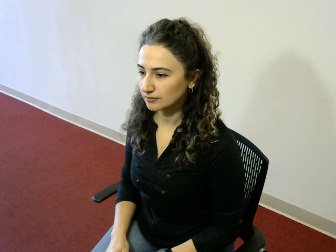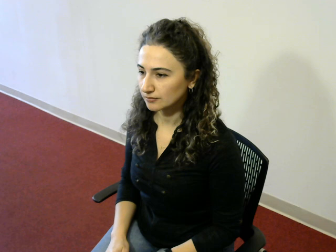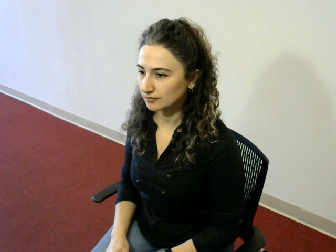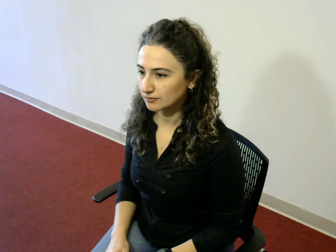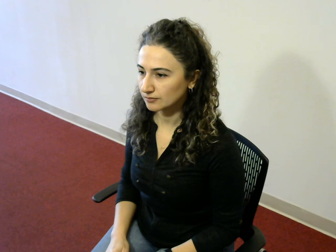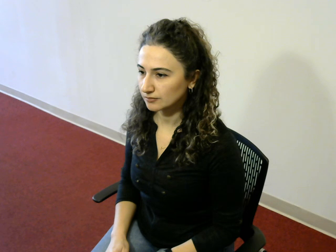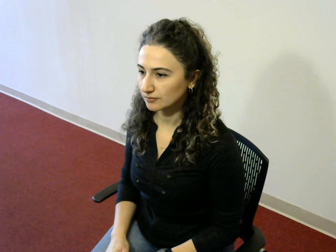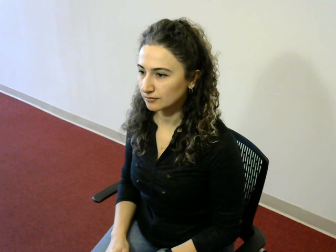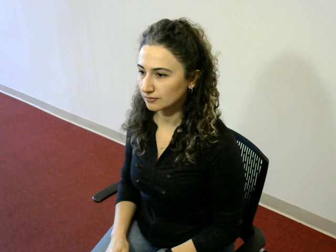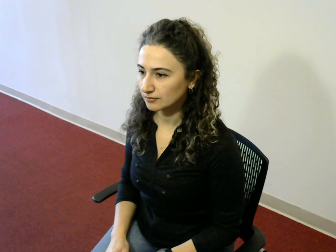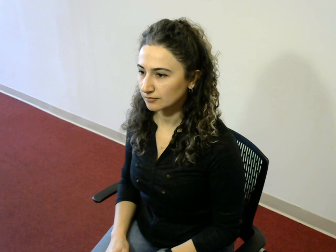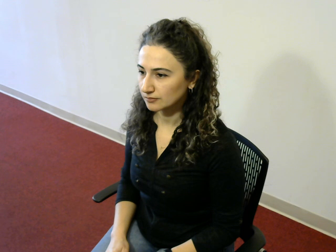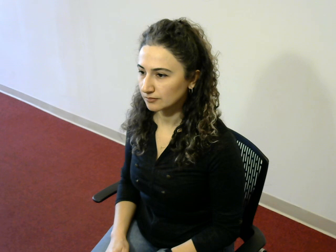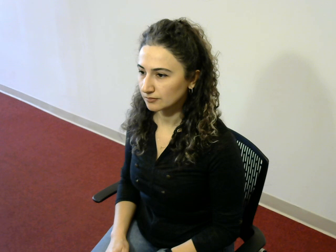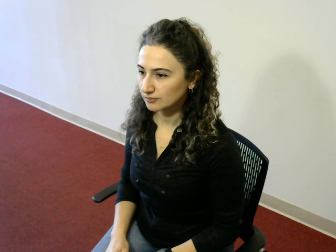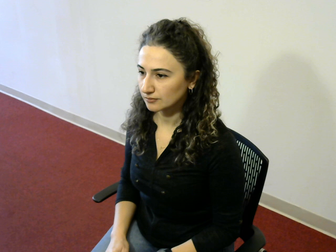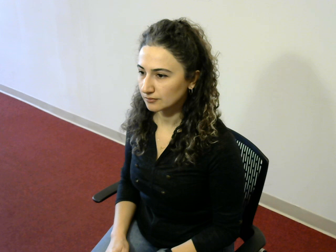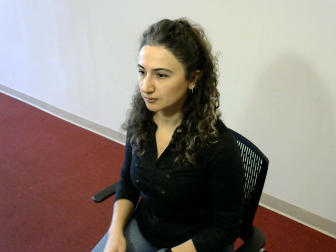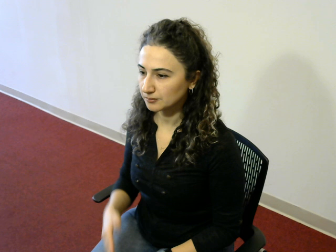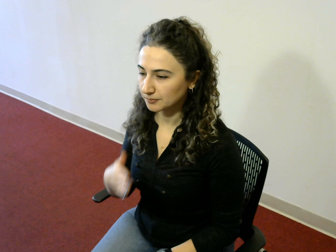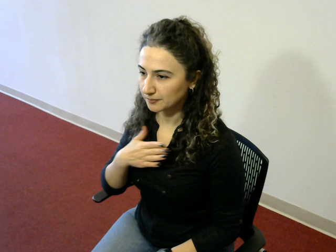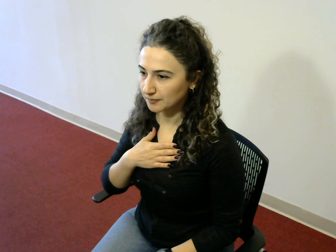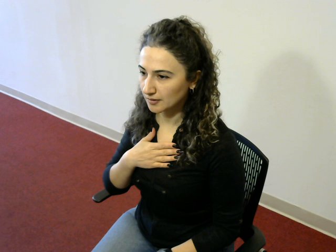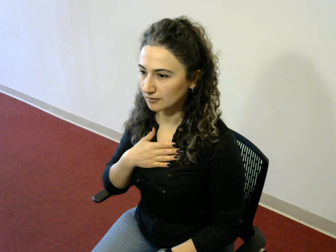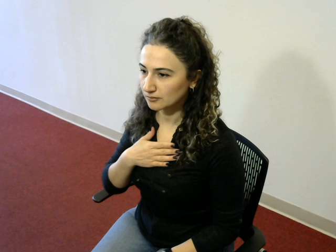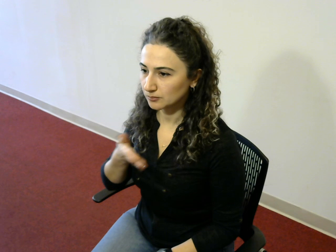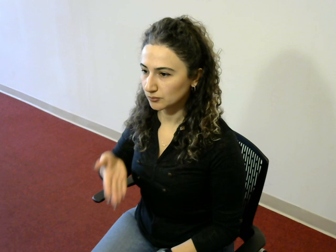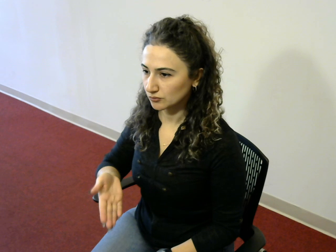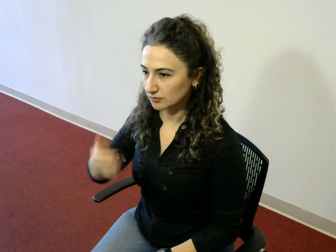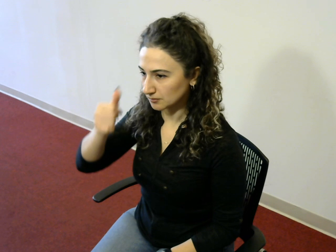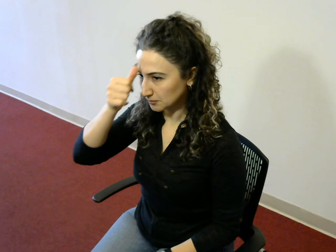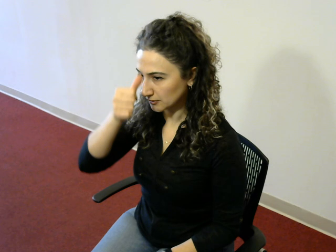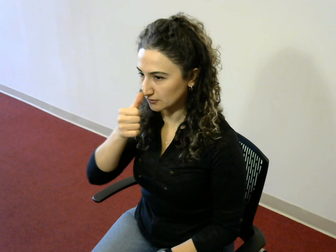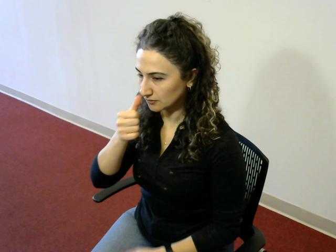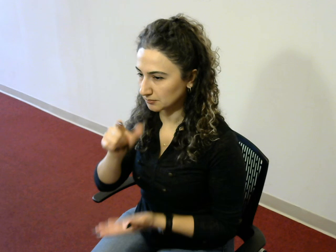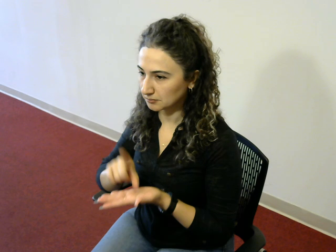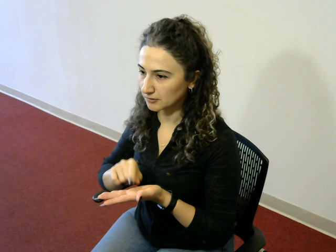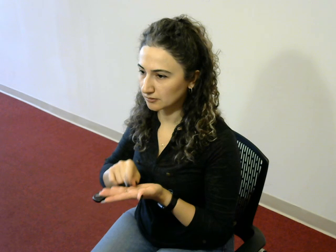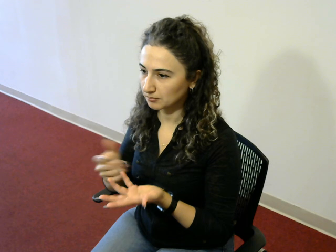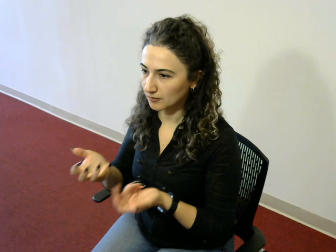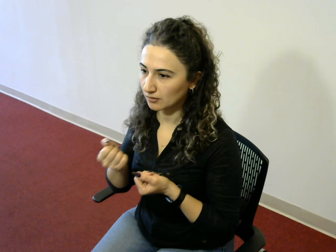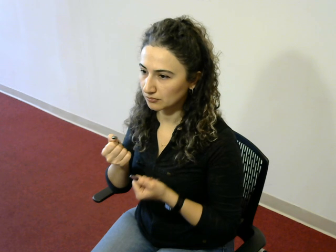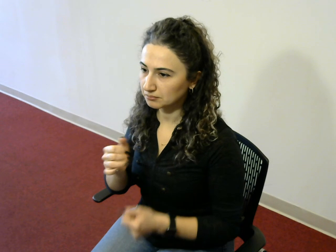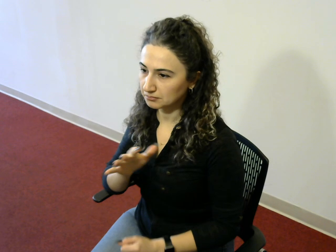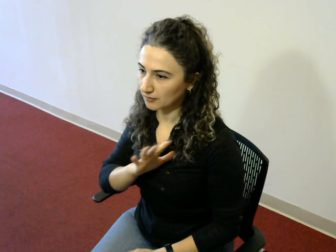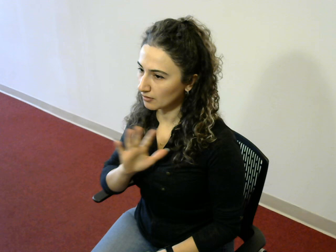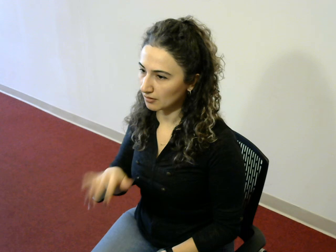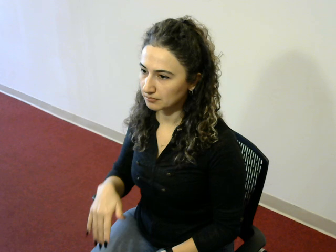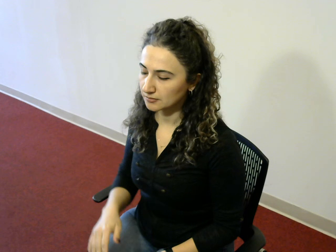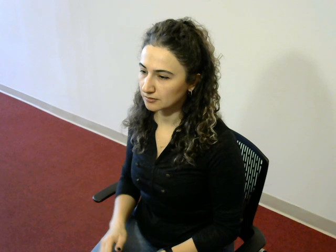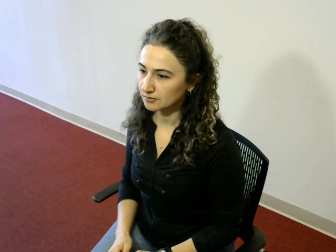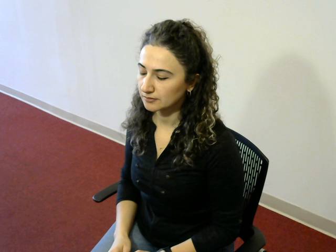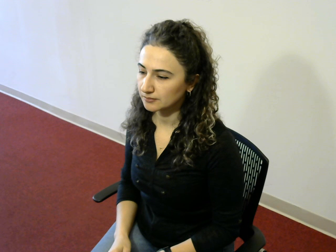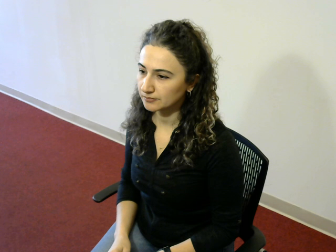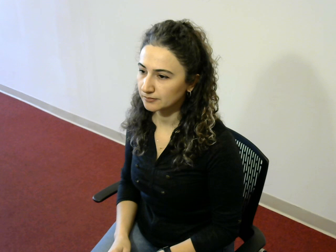Mən bu ay pensiya almamışam